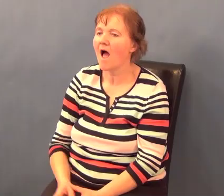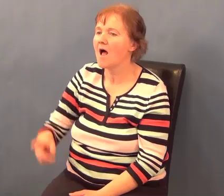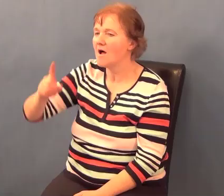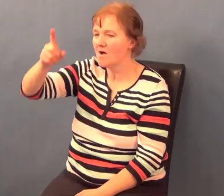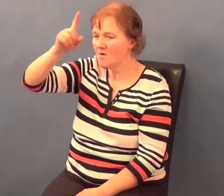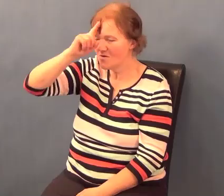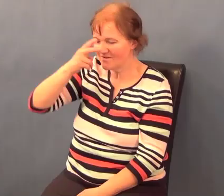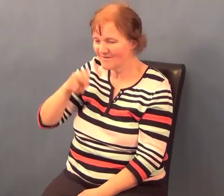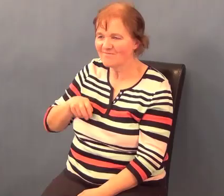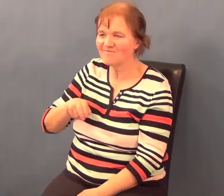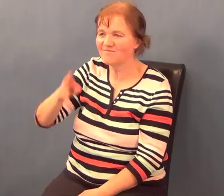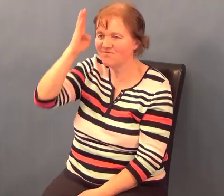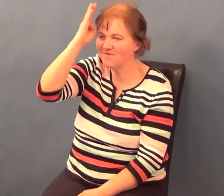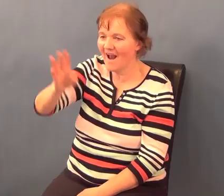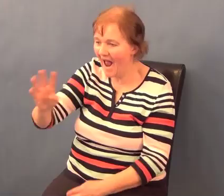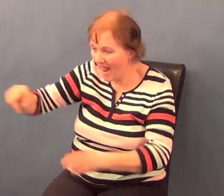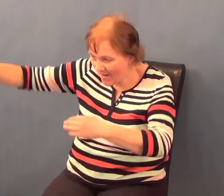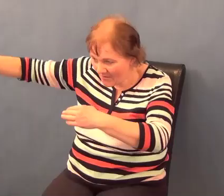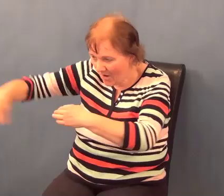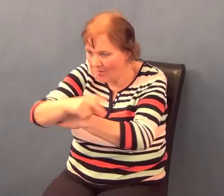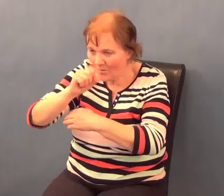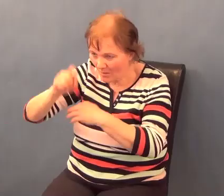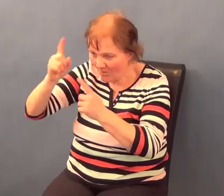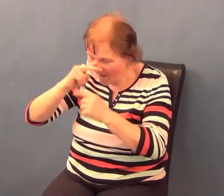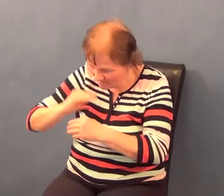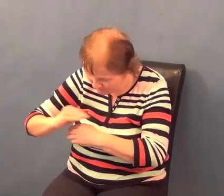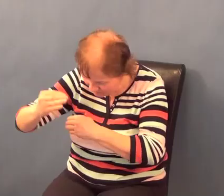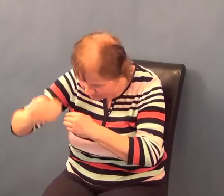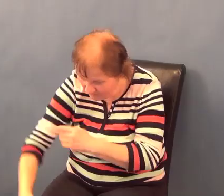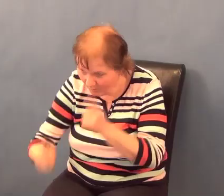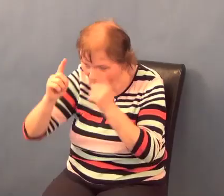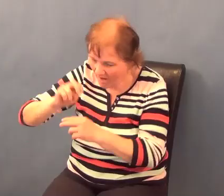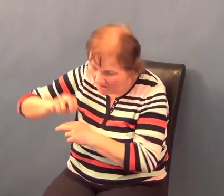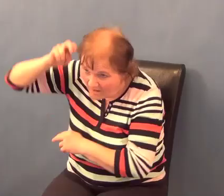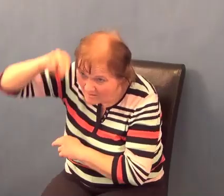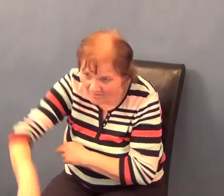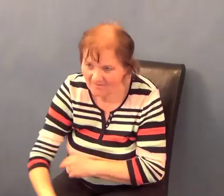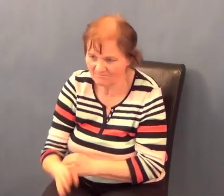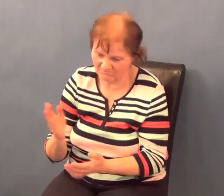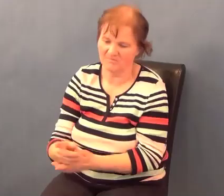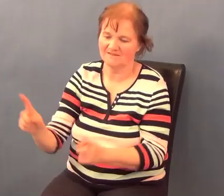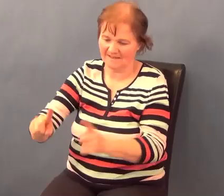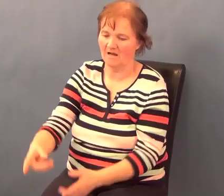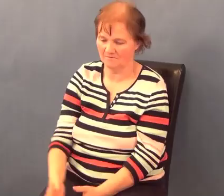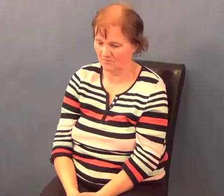Ludzie czasem patrzą prosto i nie widzą krawędzi na peronie i mogą spaść. Trzeba zwracać uwagę na znak.